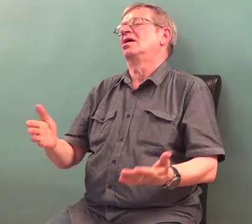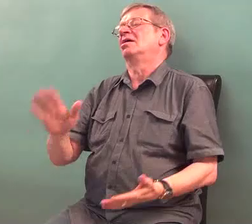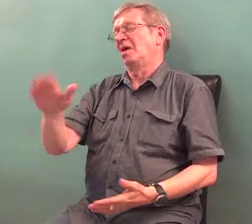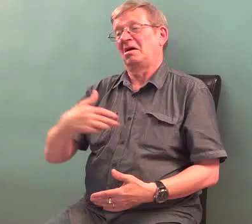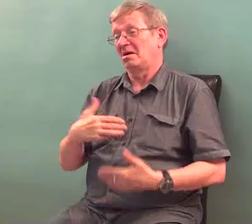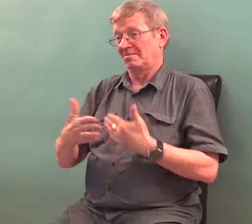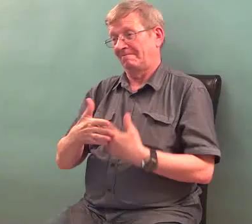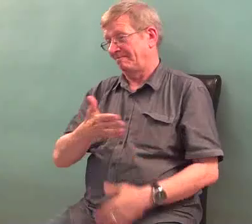A ja nie mam żony.